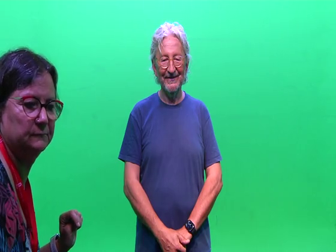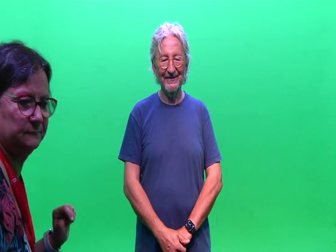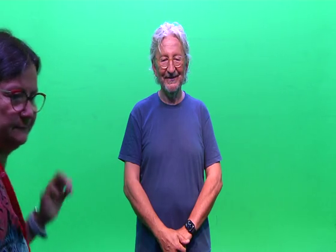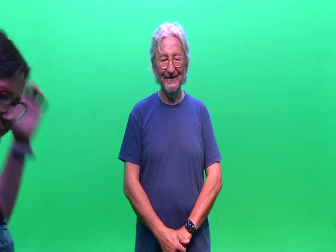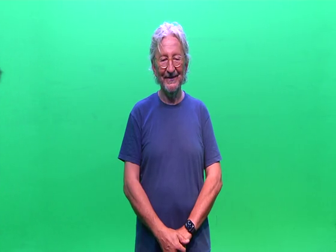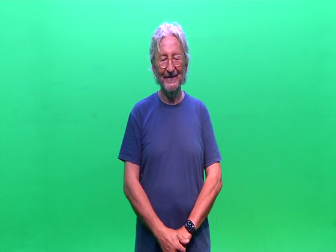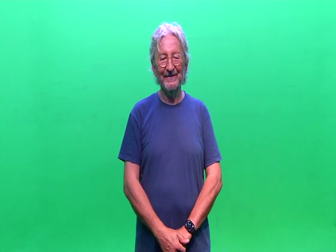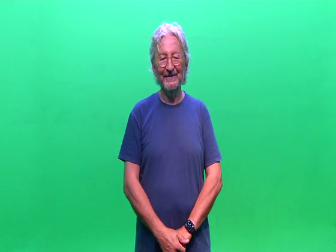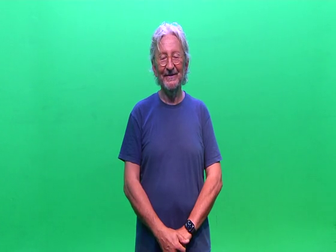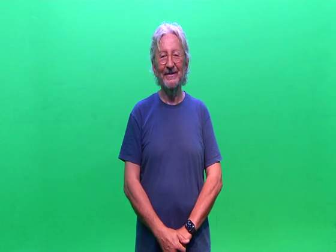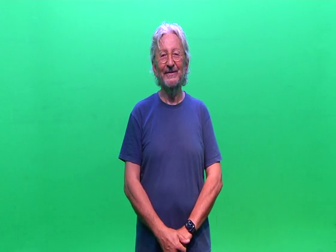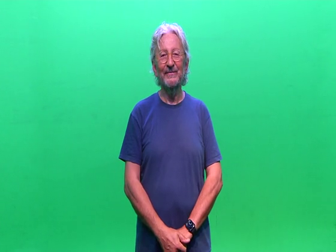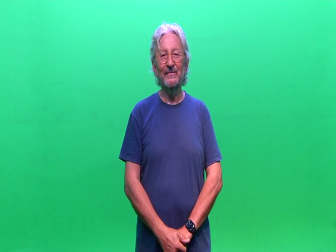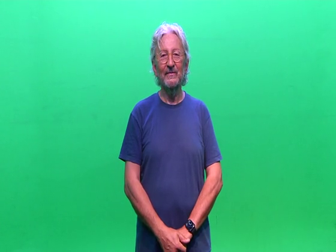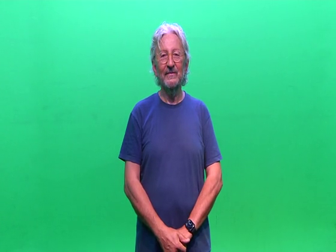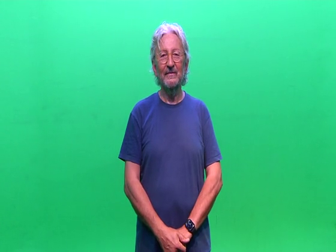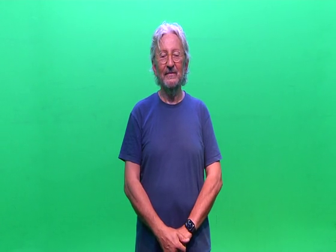Tinc seixanta-nou anys.